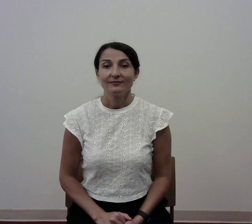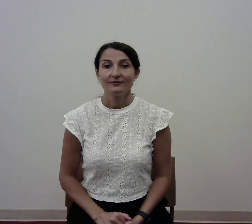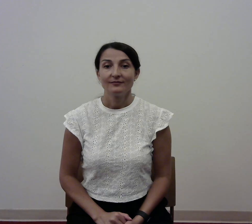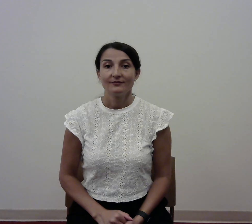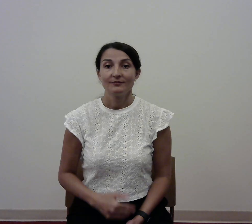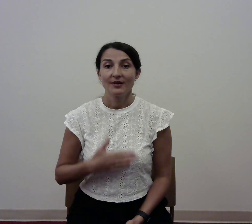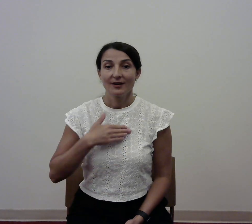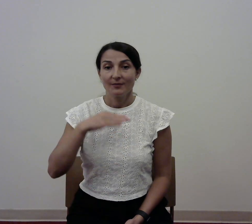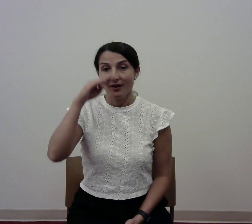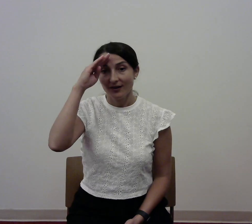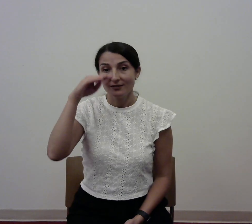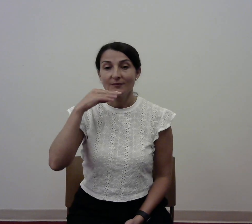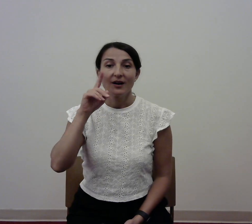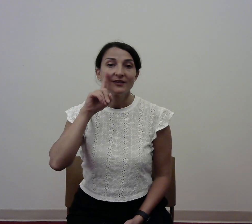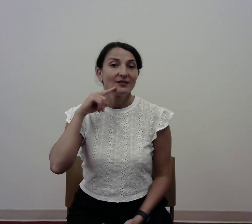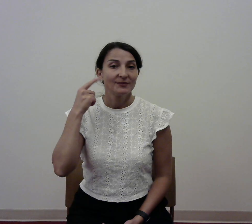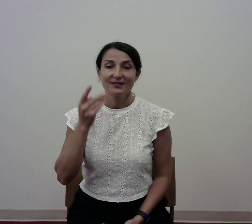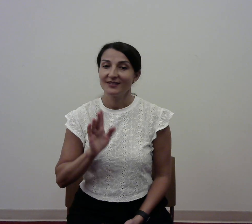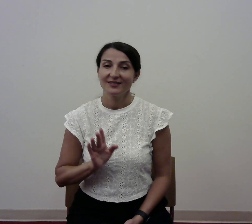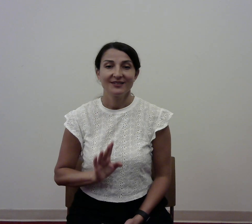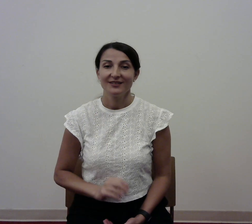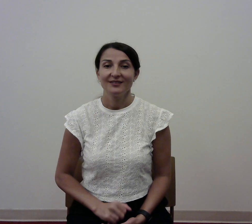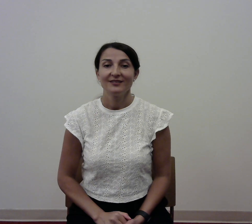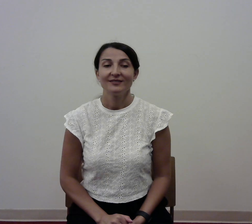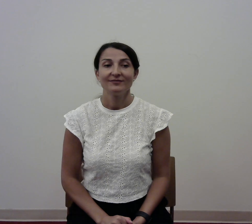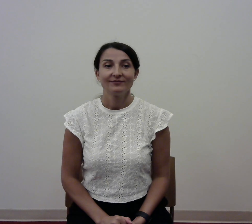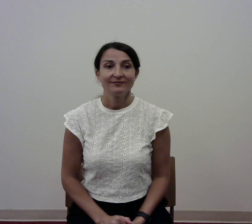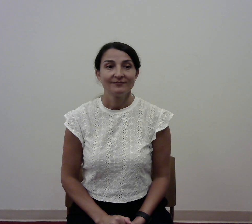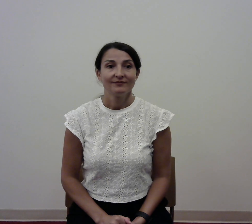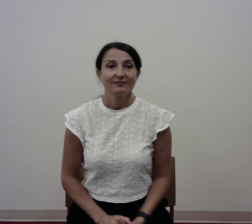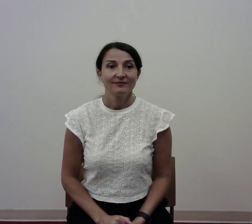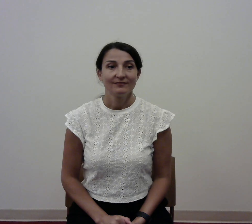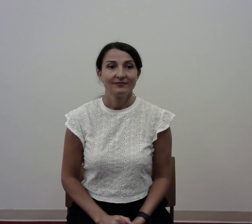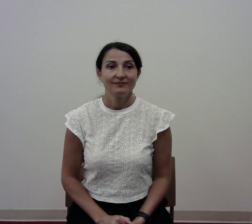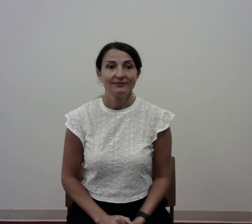Mənim atam azərbaycanlı deyil